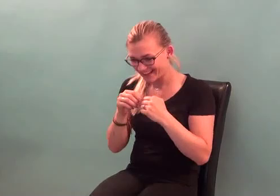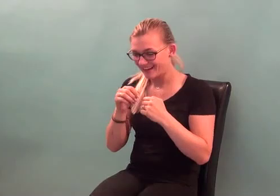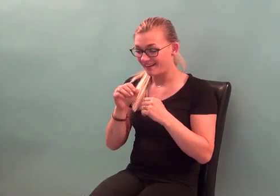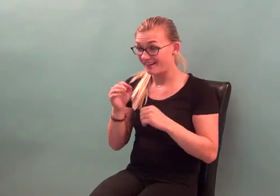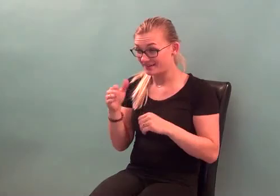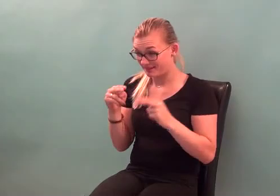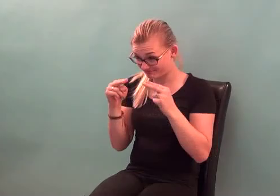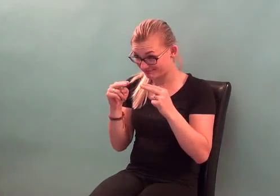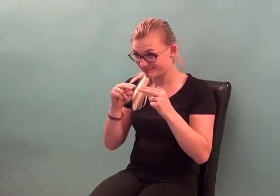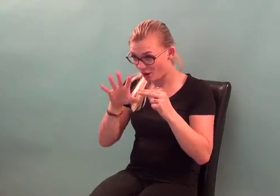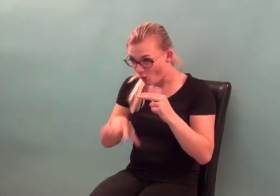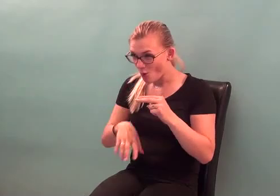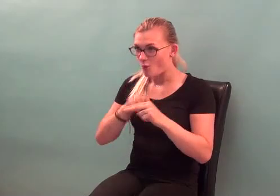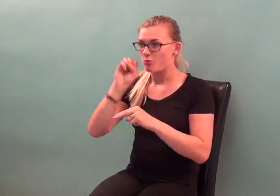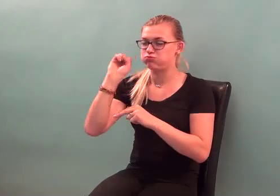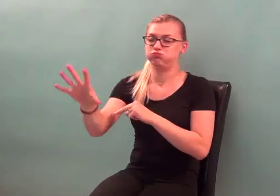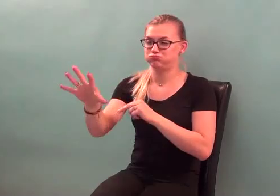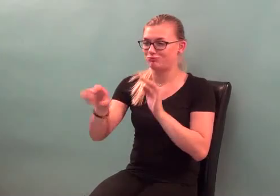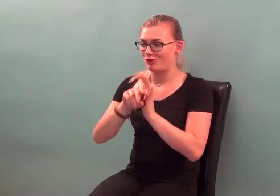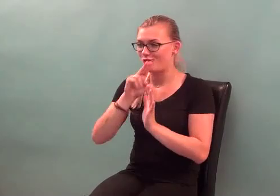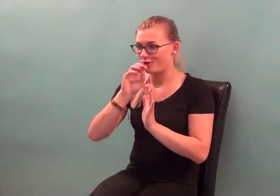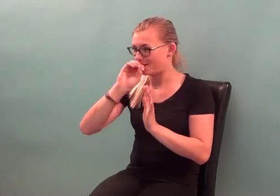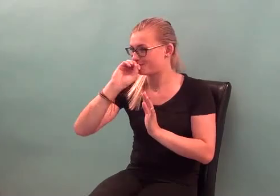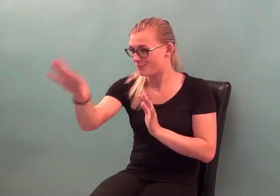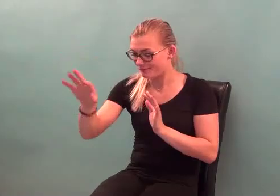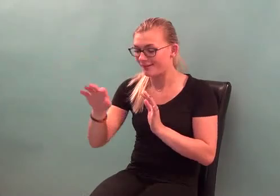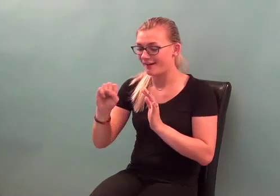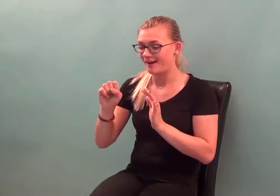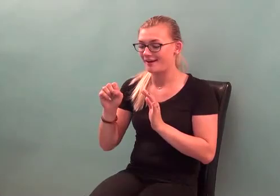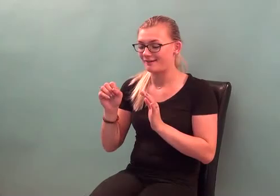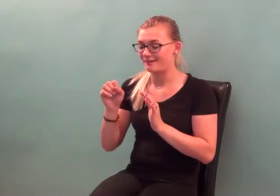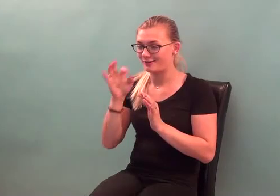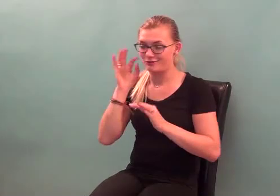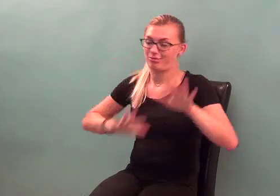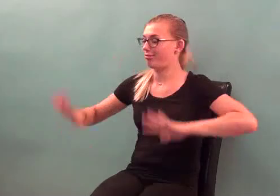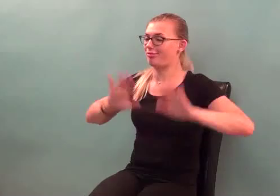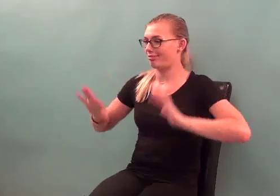W trakcie, gdy na siebie patrzą, rybka nabiera wody w usta i wypluwa ją na kota, a ten szybko wycofuje się.